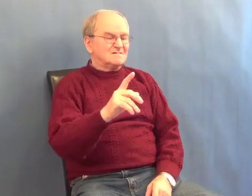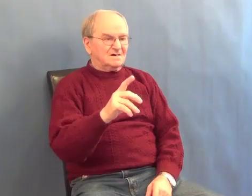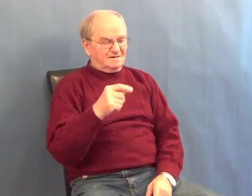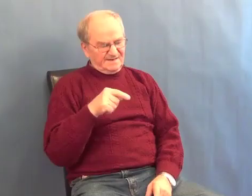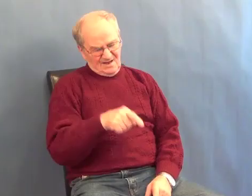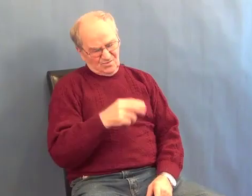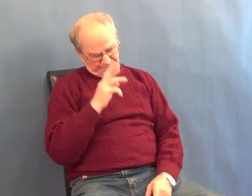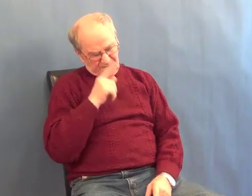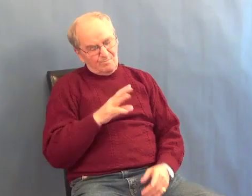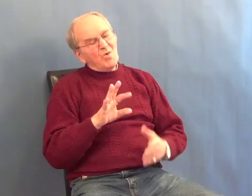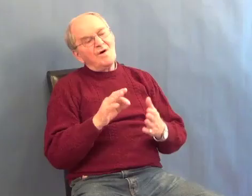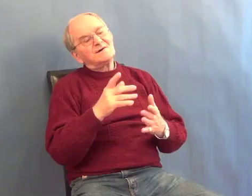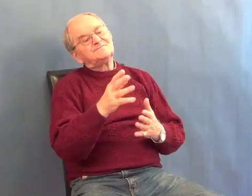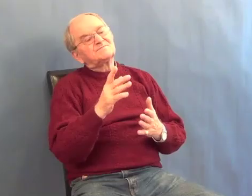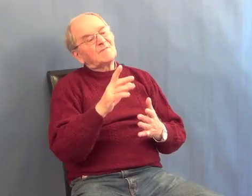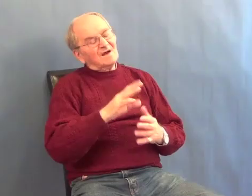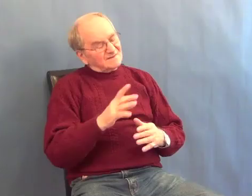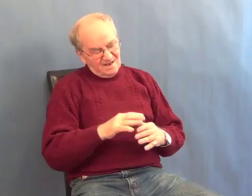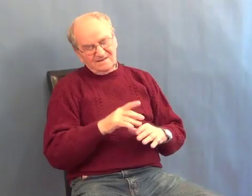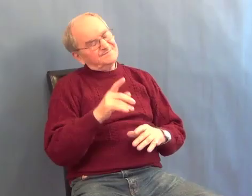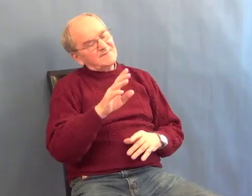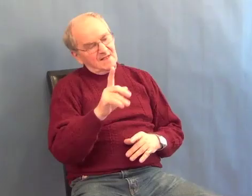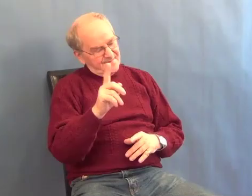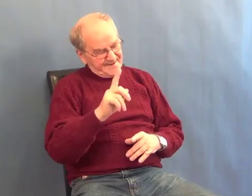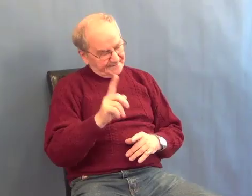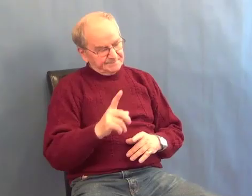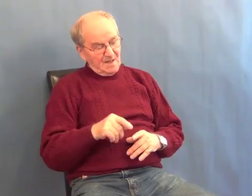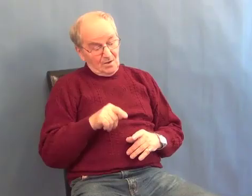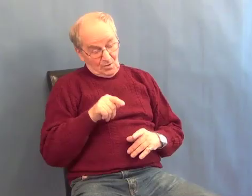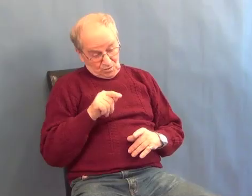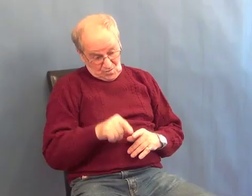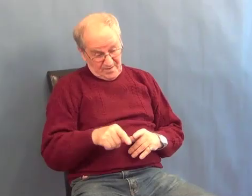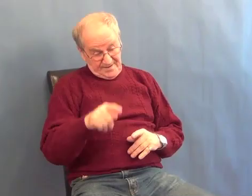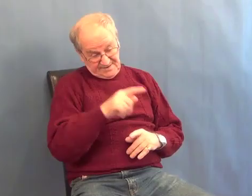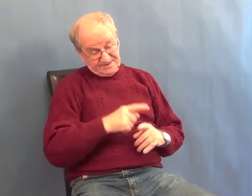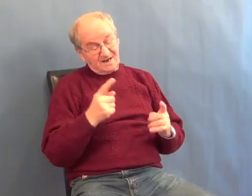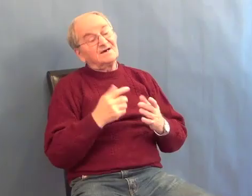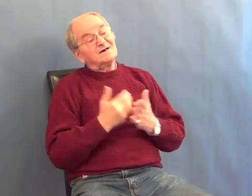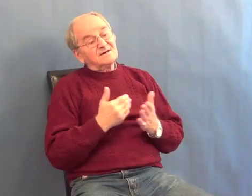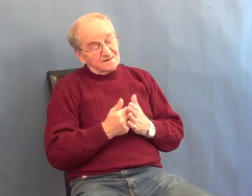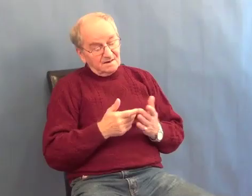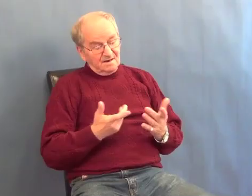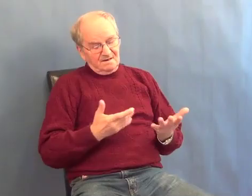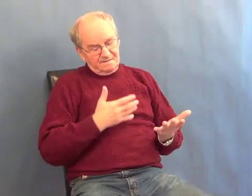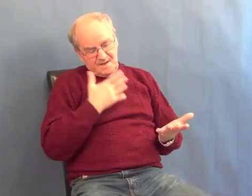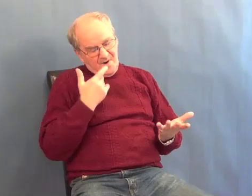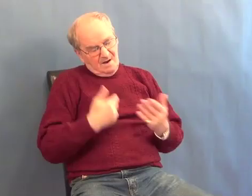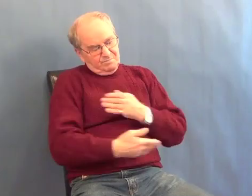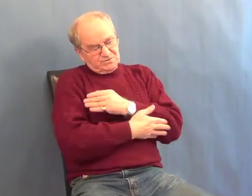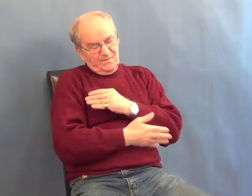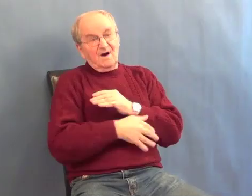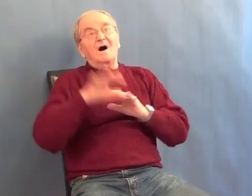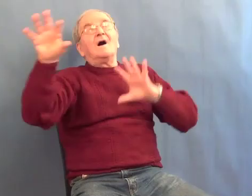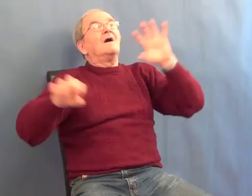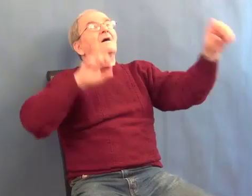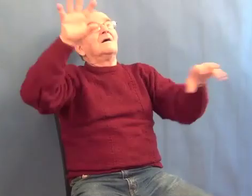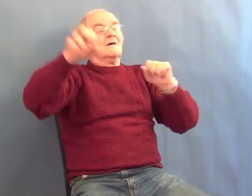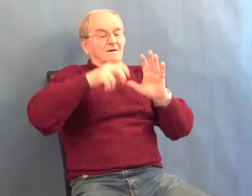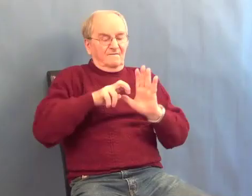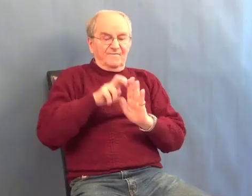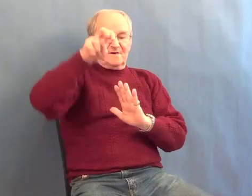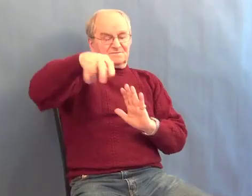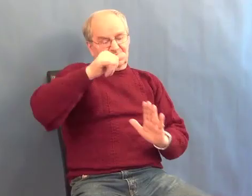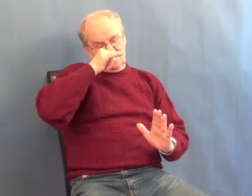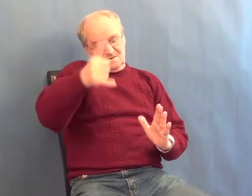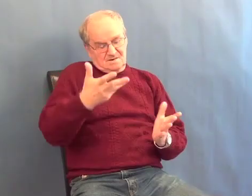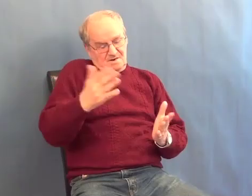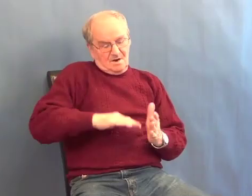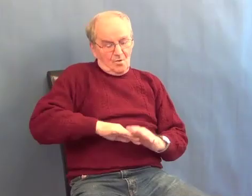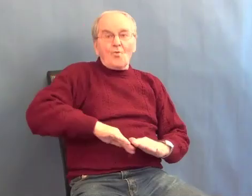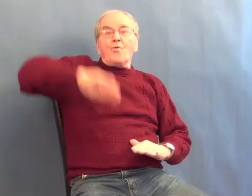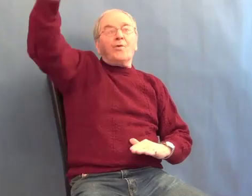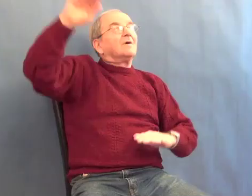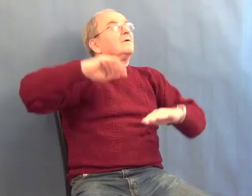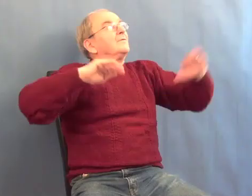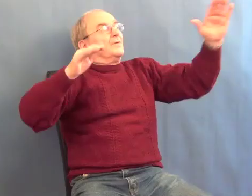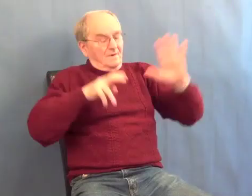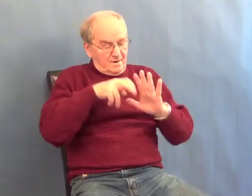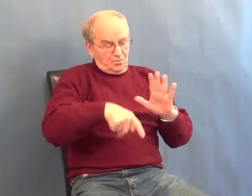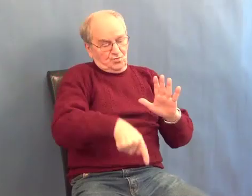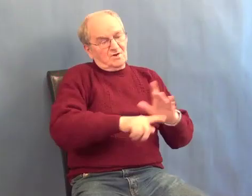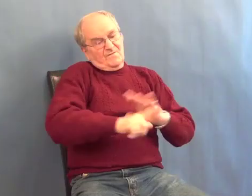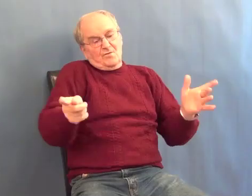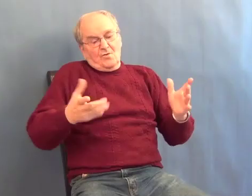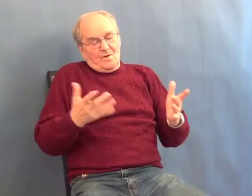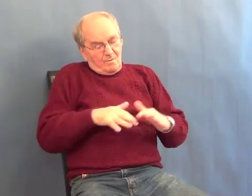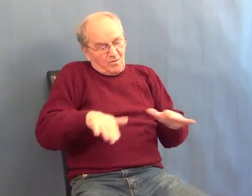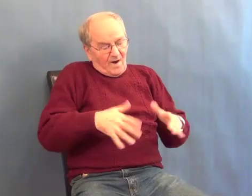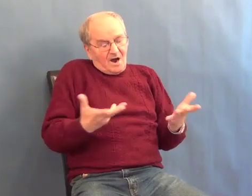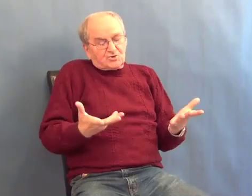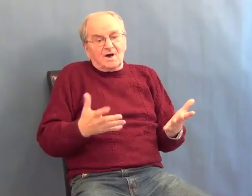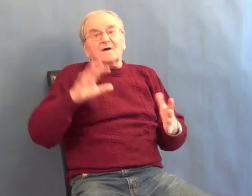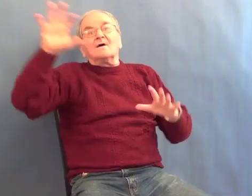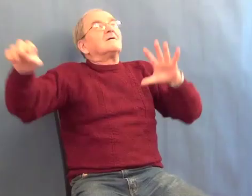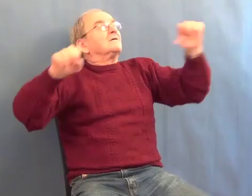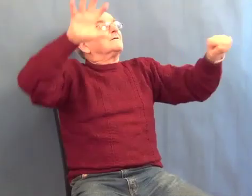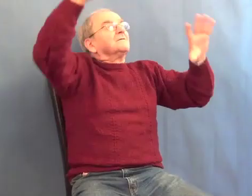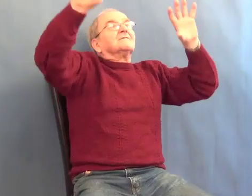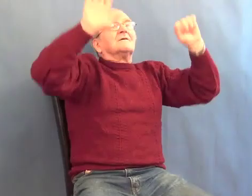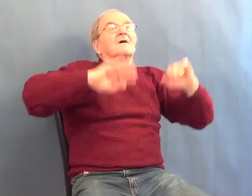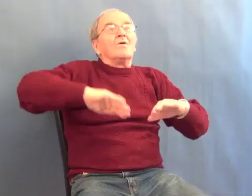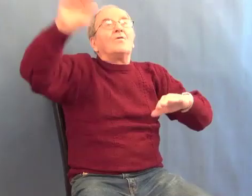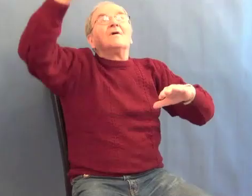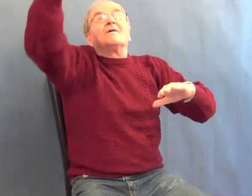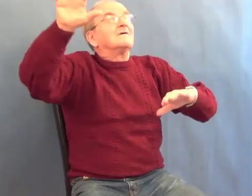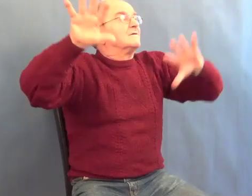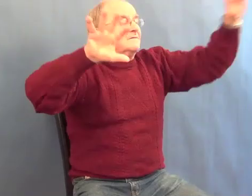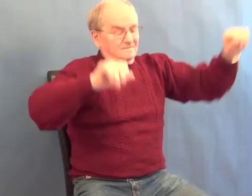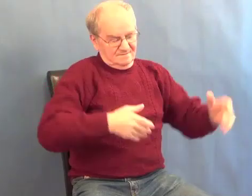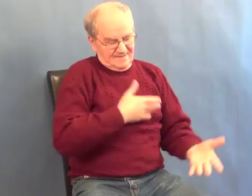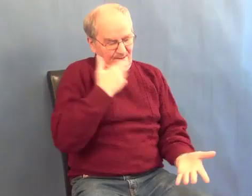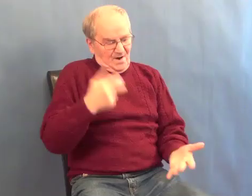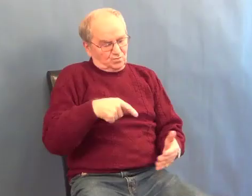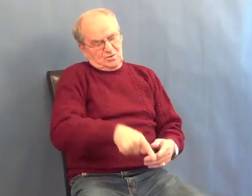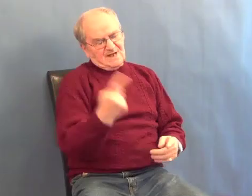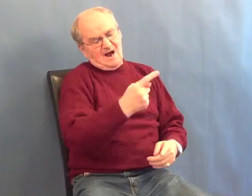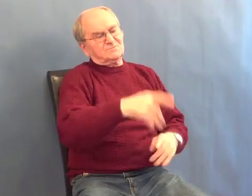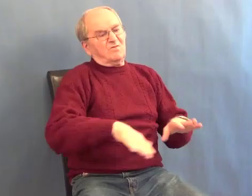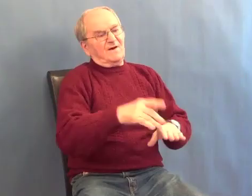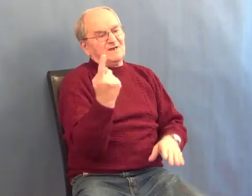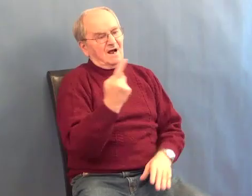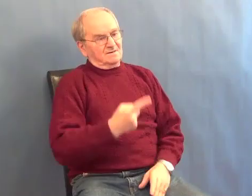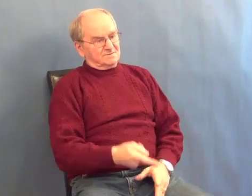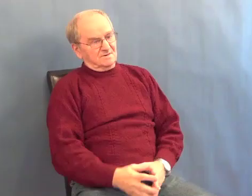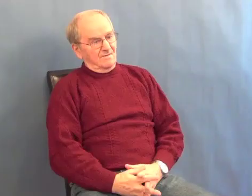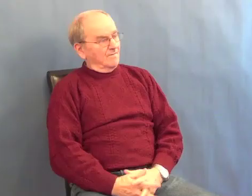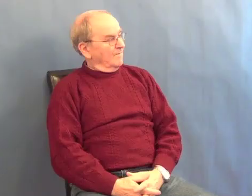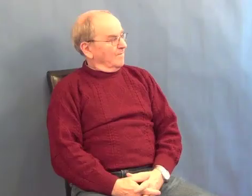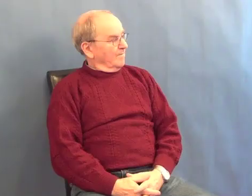Nie, ja domyślam się, że to jest głęboki wąwóz i nie ma żadnej podstawy, żeby się z niego wydostać, nie wolno tam pływać.